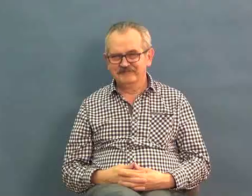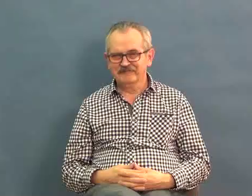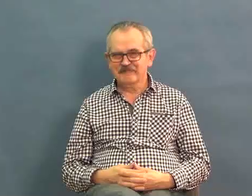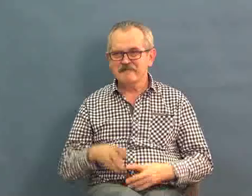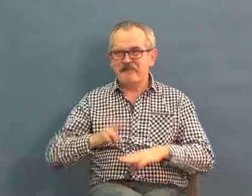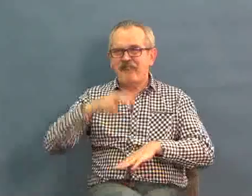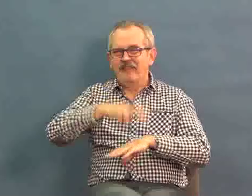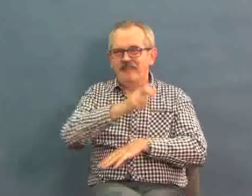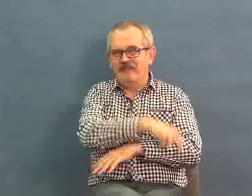Skakał i machał rękami.